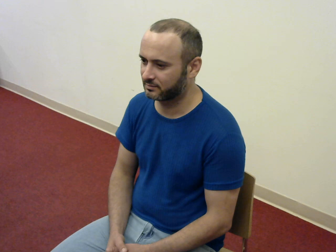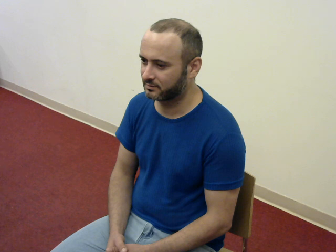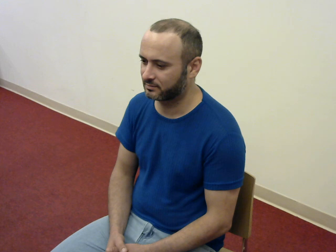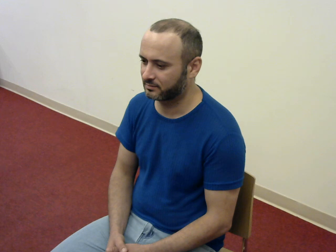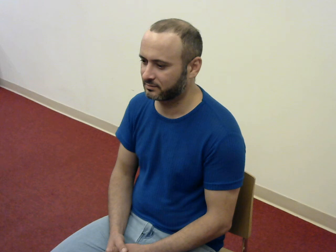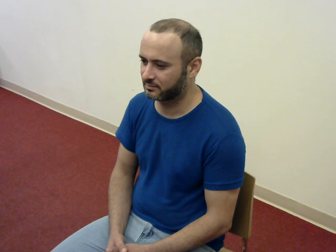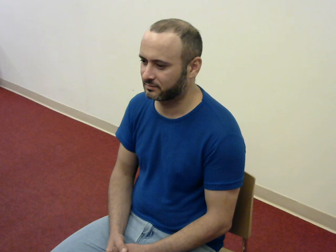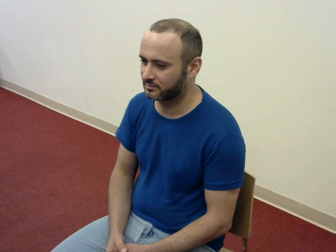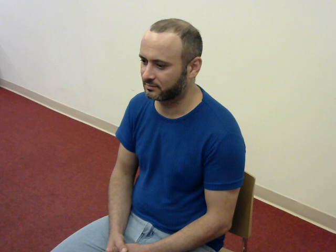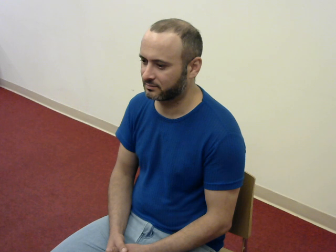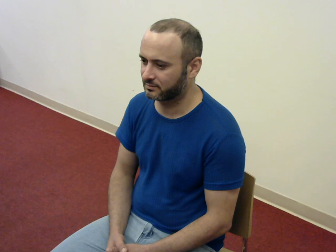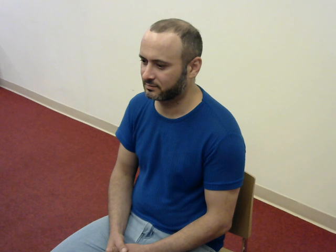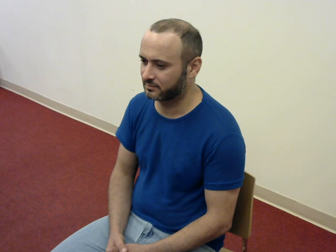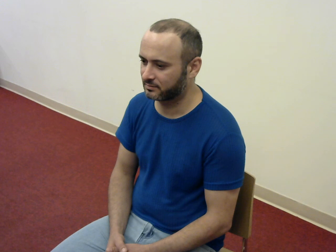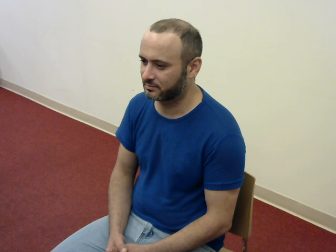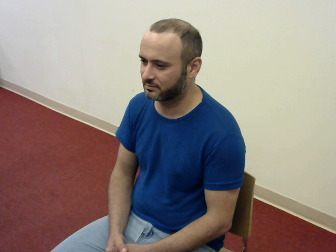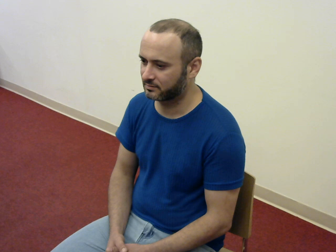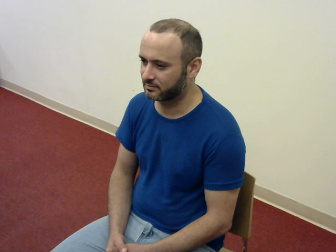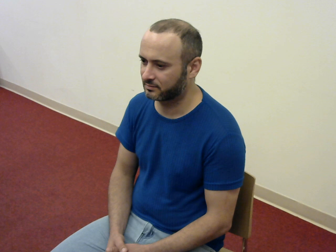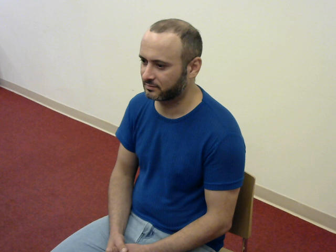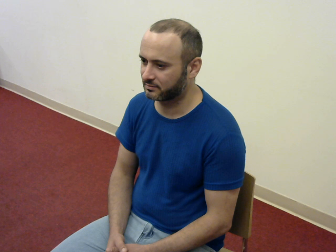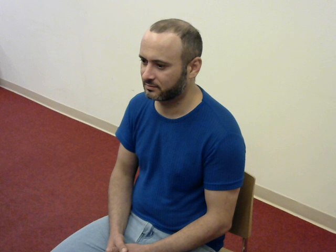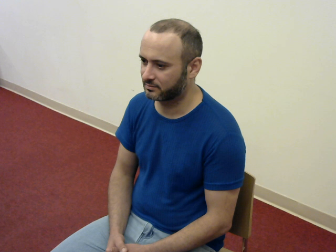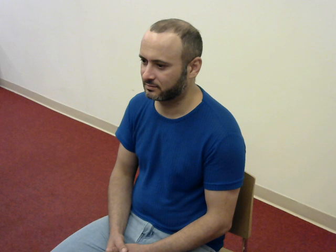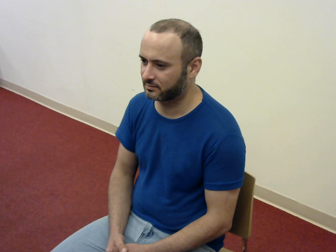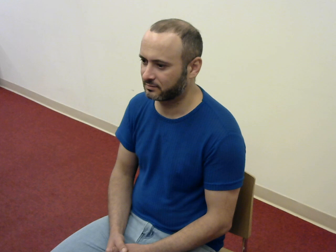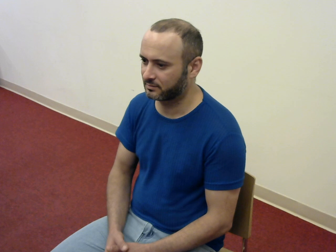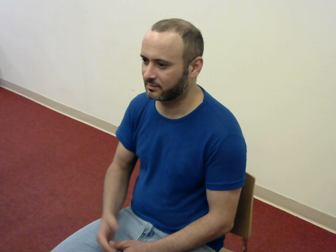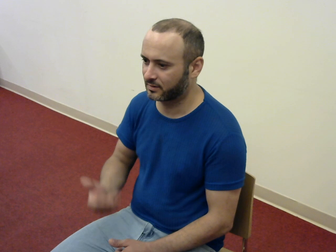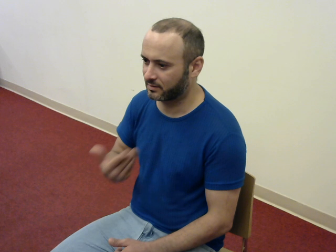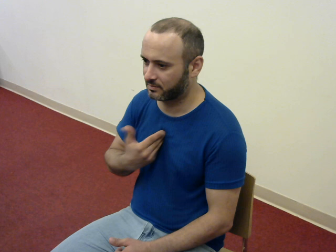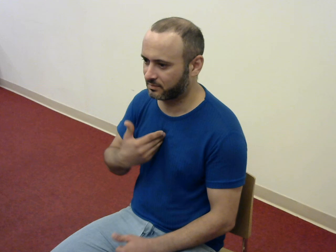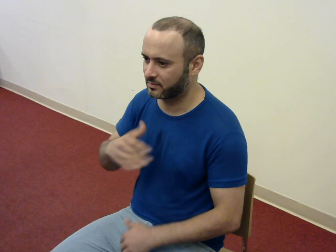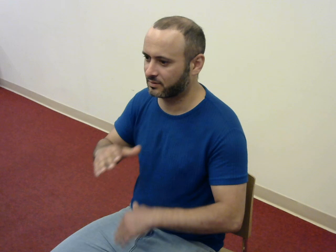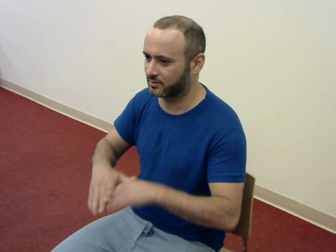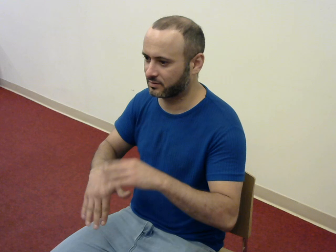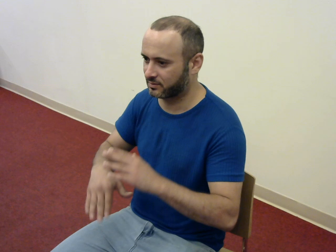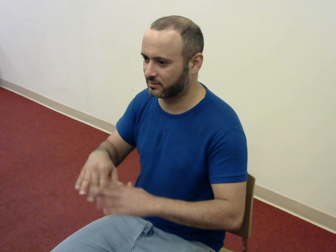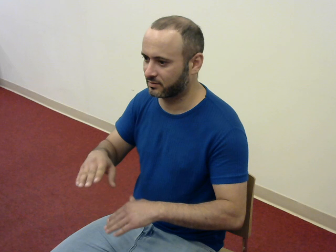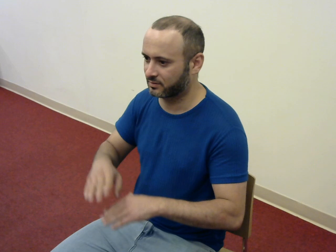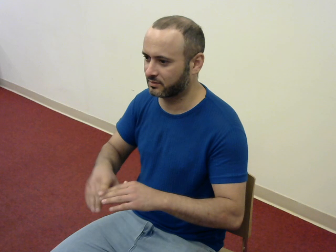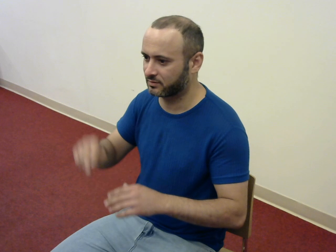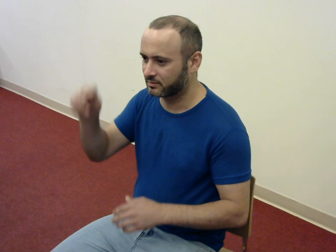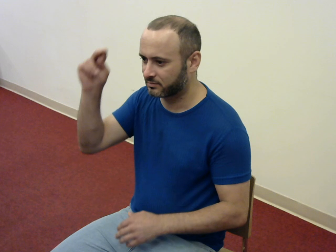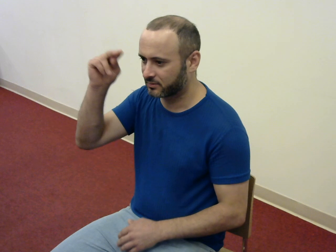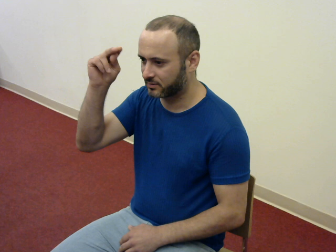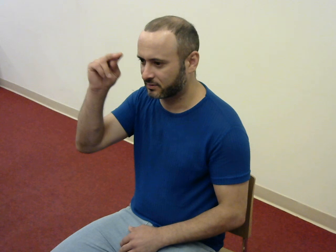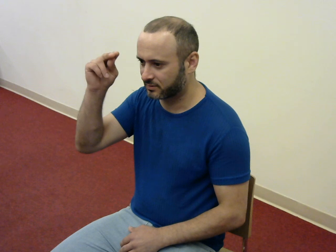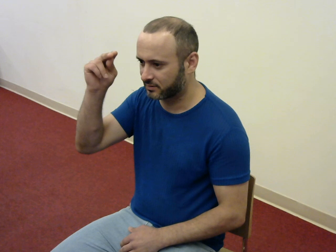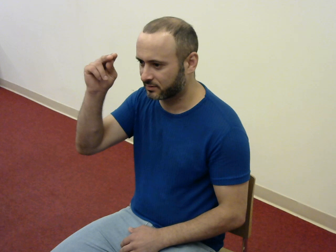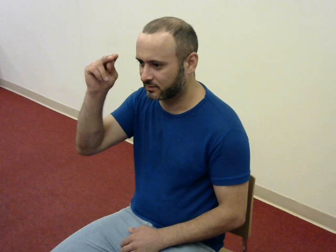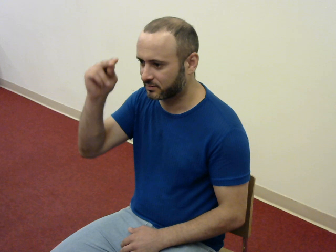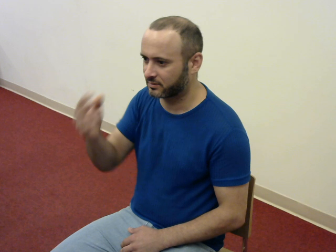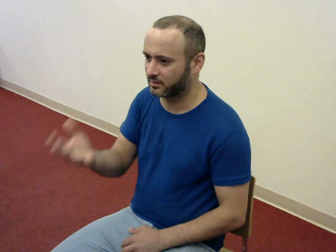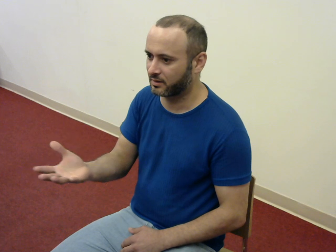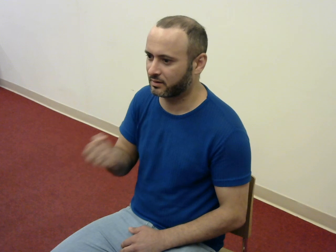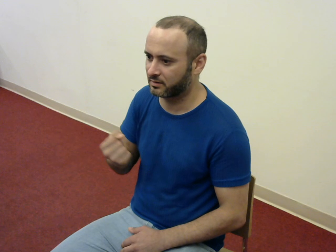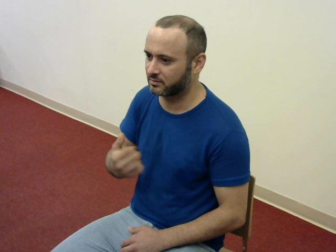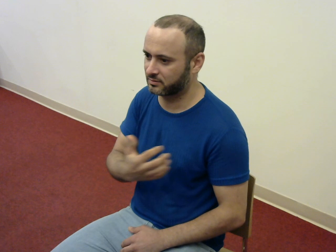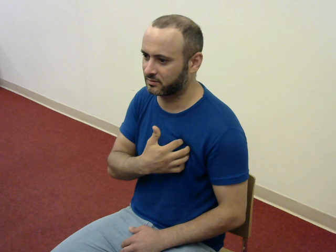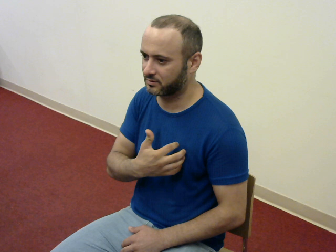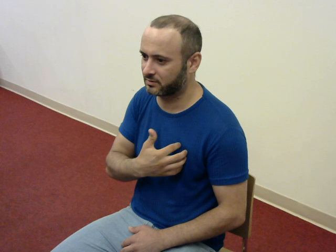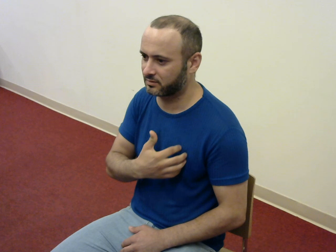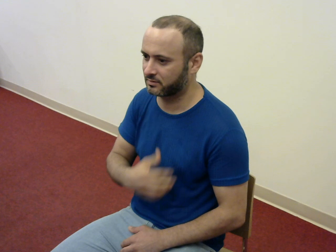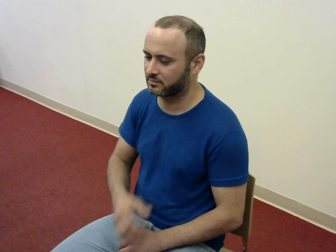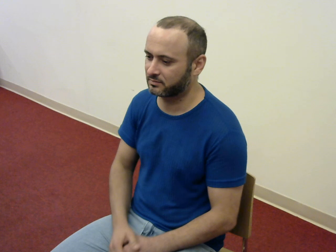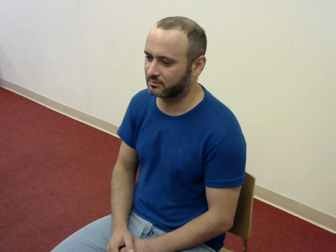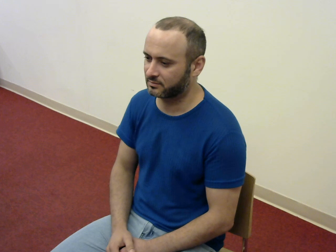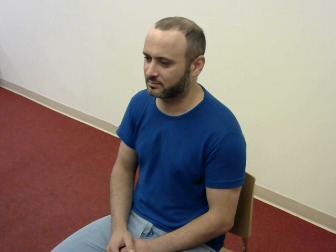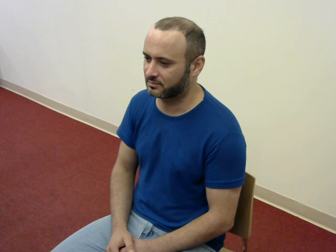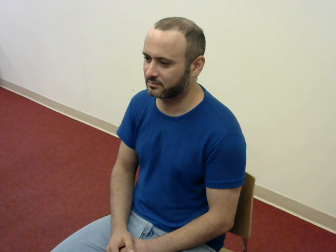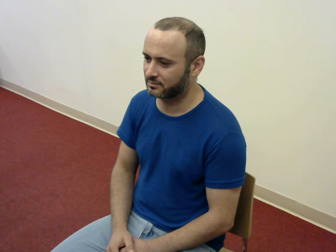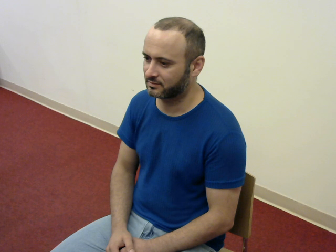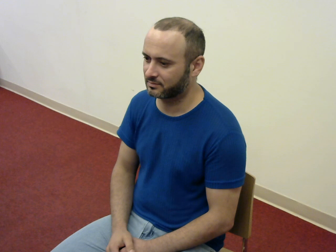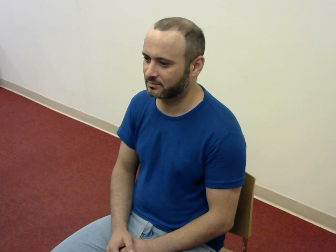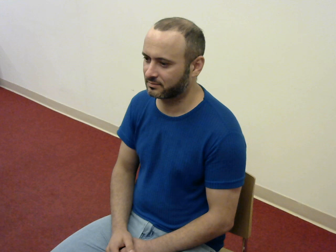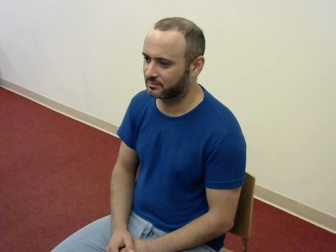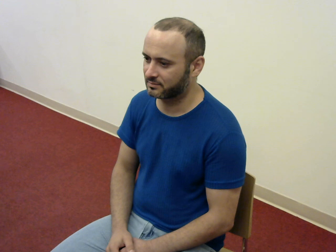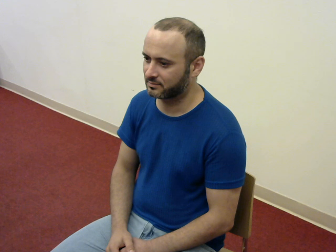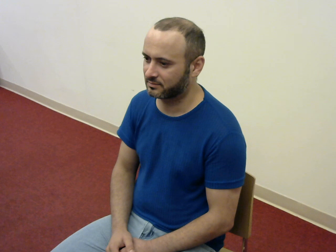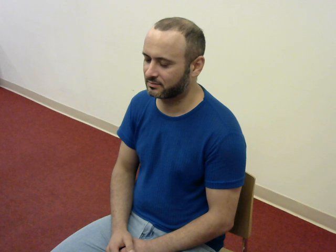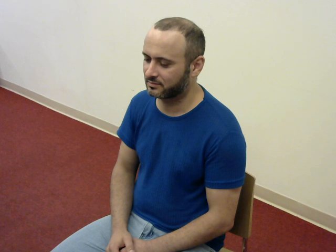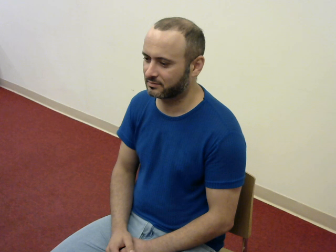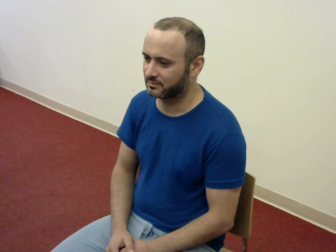Mən peşə təhsili almaq istəyirəm